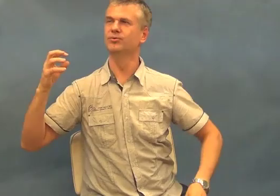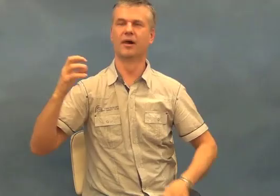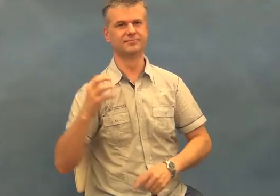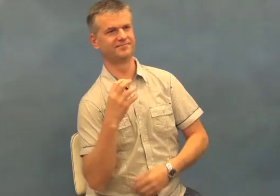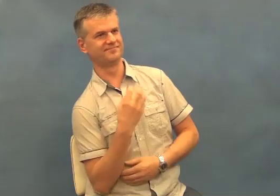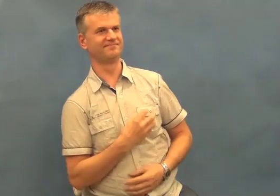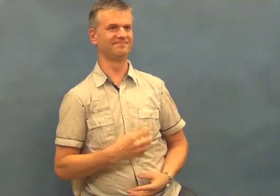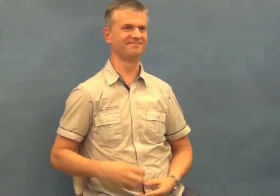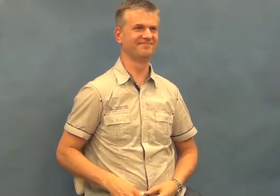Widzi policjanta i udaje, że nic się nie dzieje.